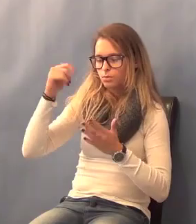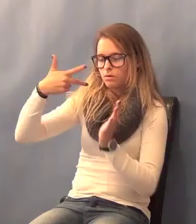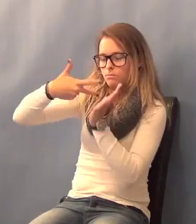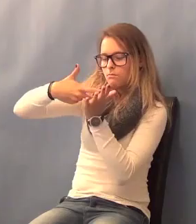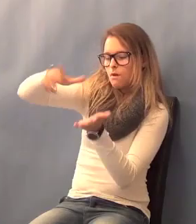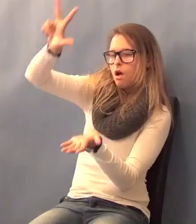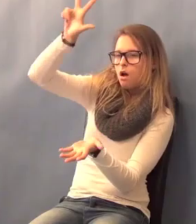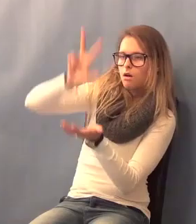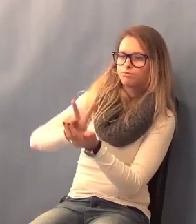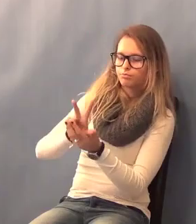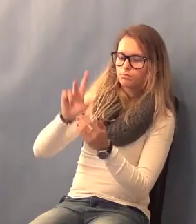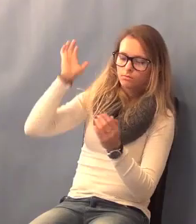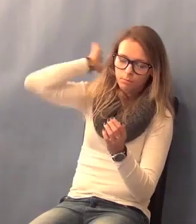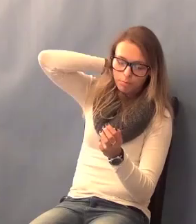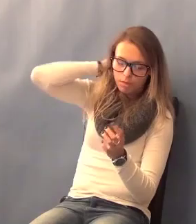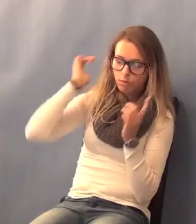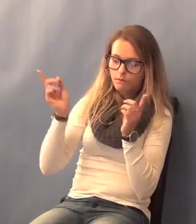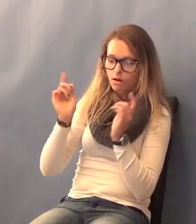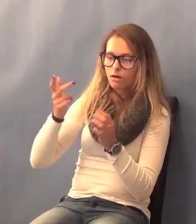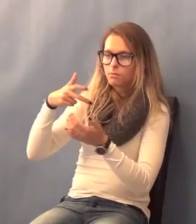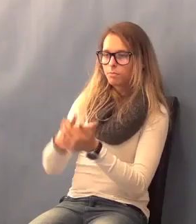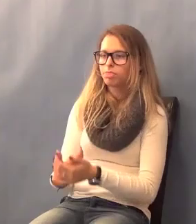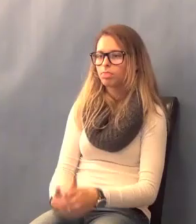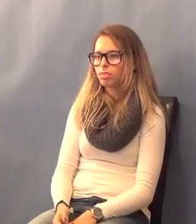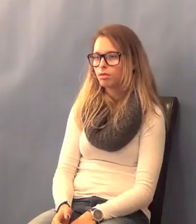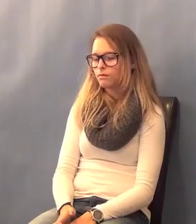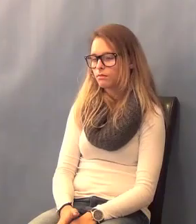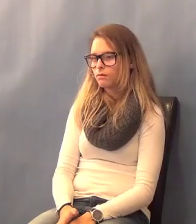Ostrzeżenie przed upadkiem, uderzeniem się w tył głowy.